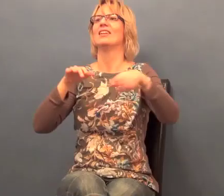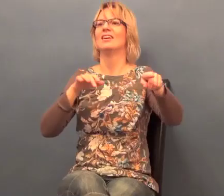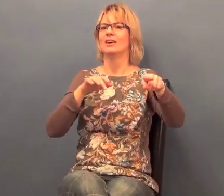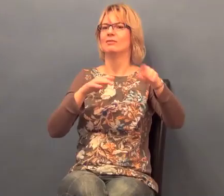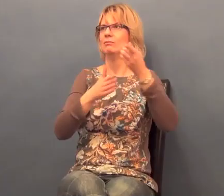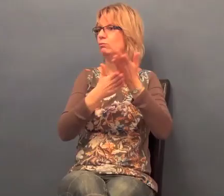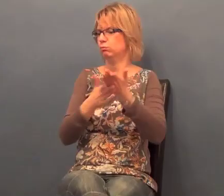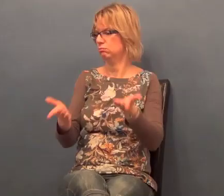Już, nie ma więcej, to wszystko.